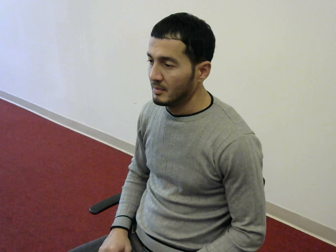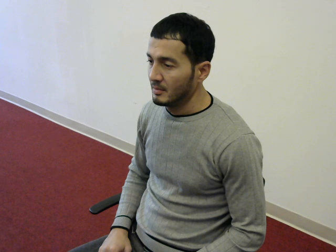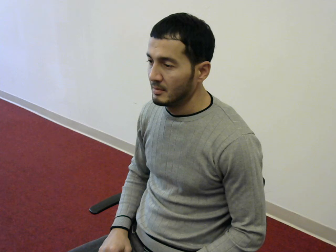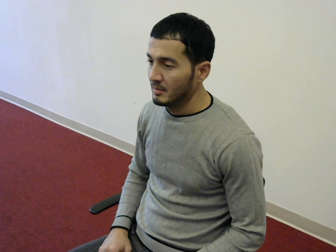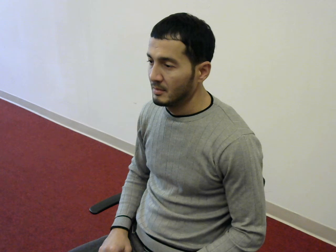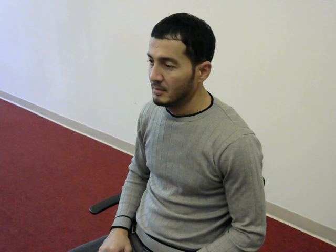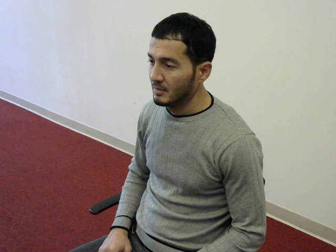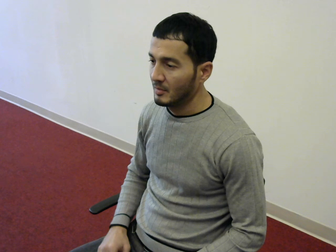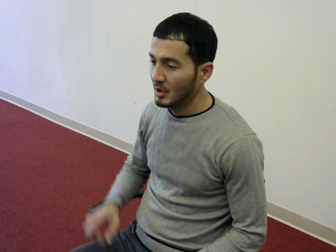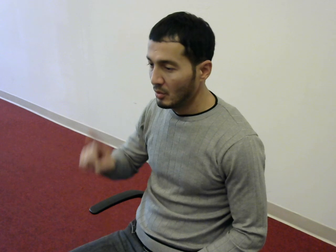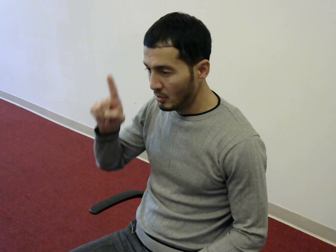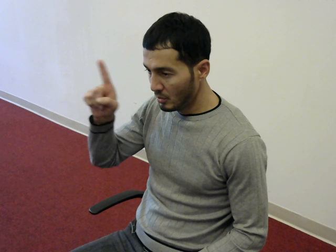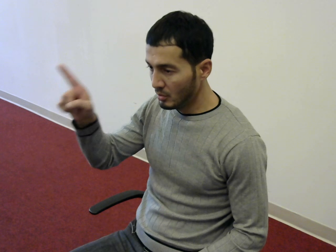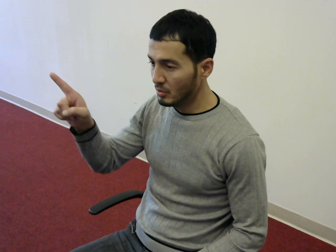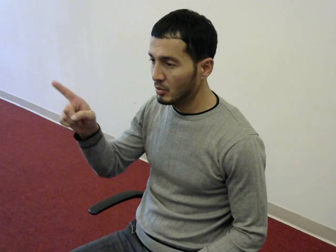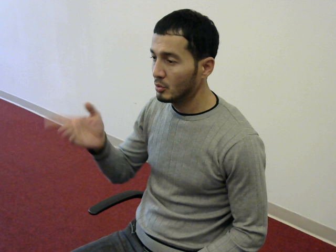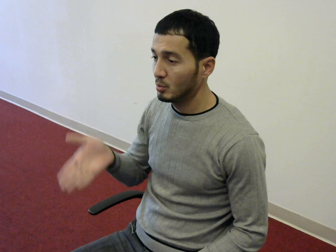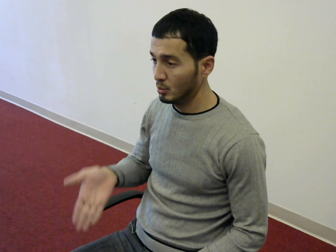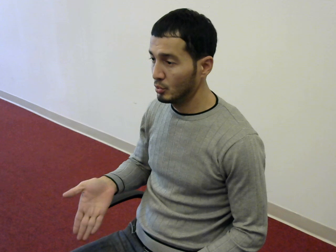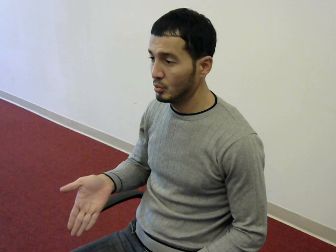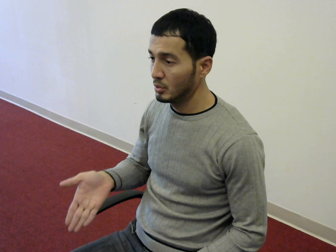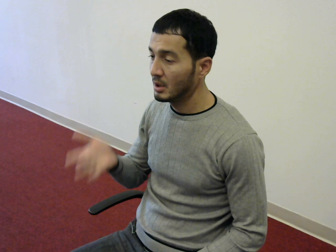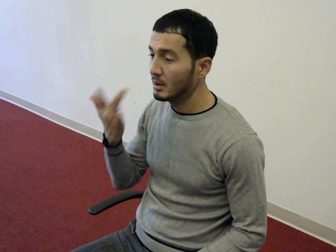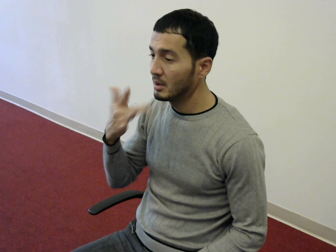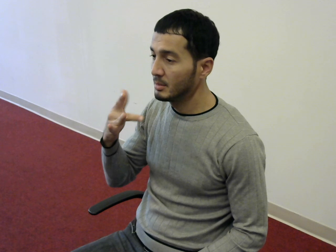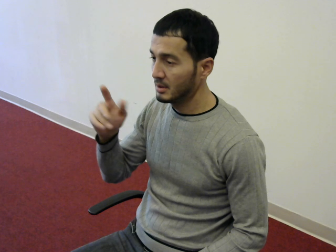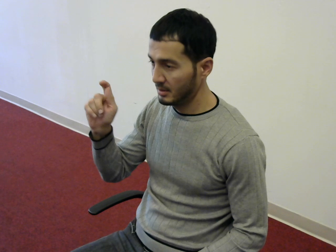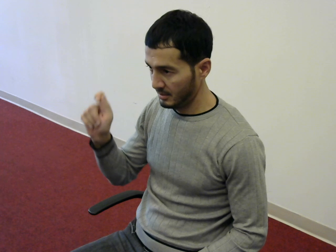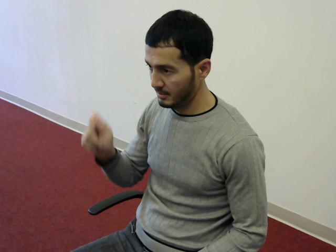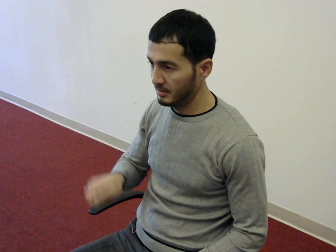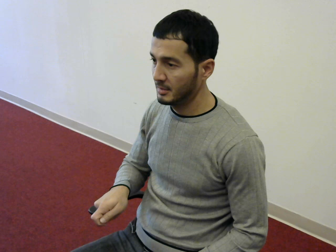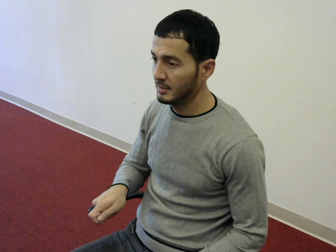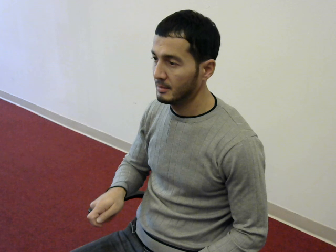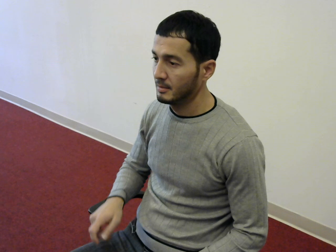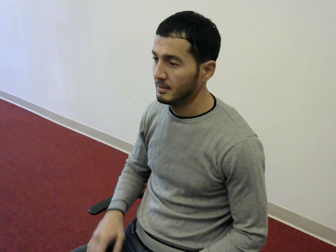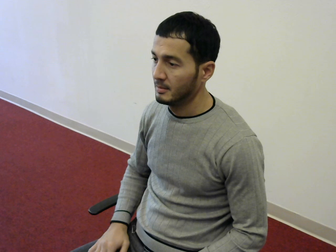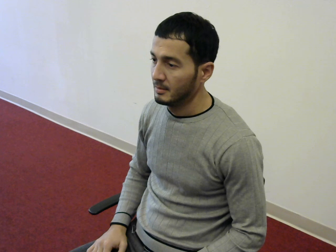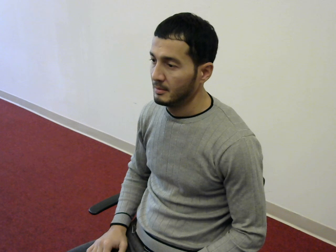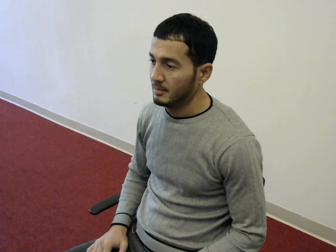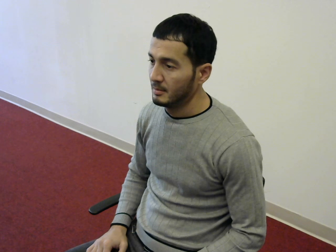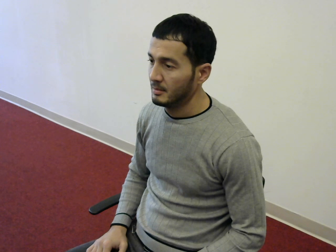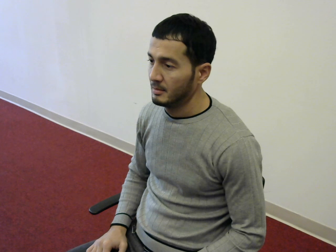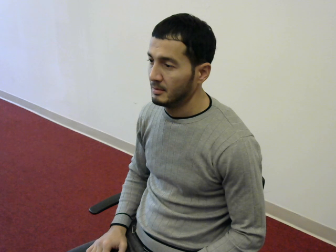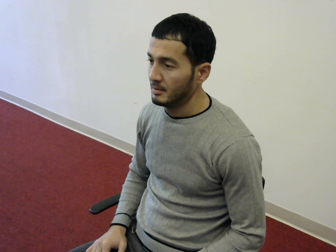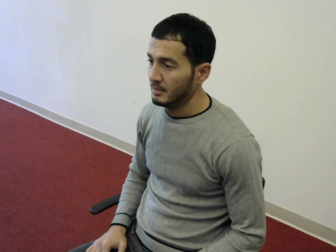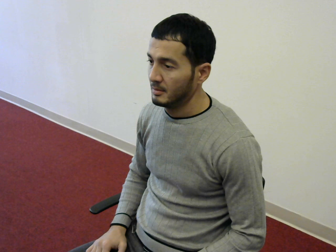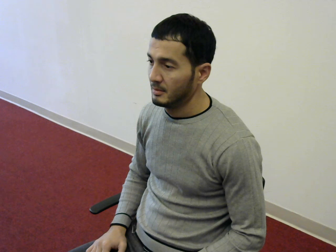O bura Amerikadan gəlib